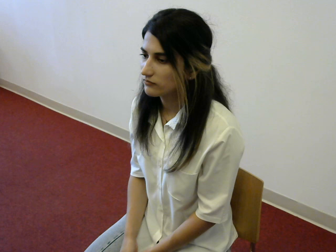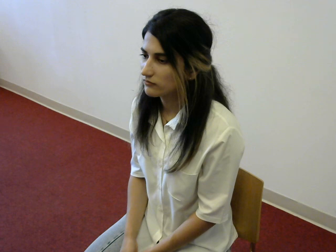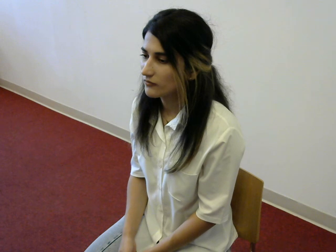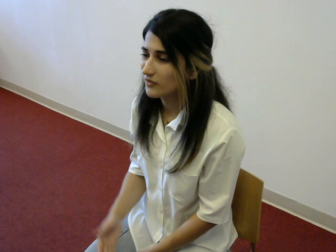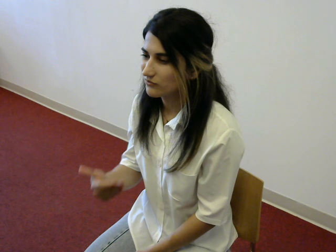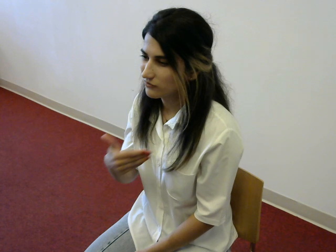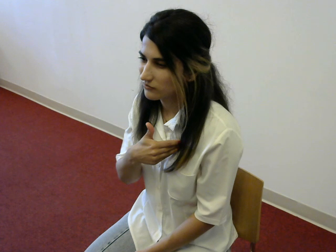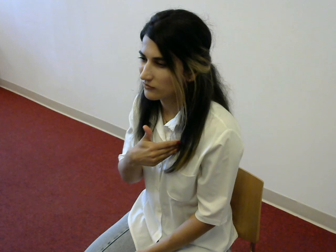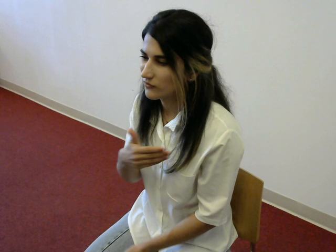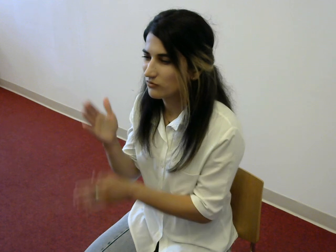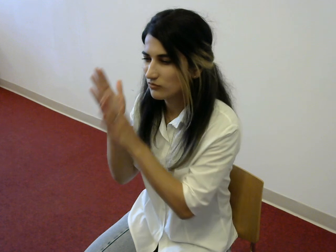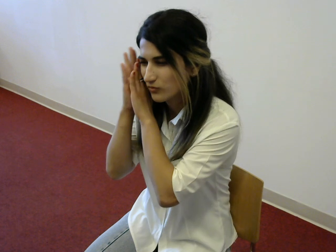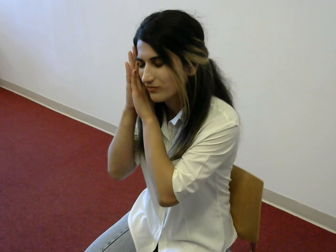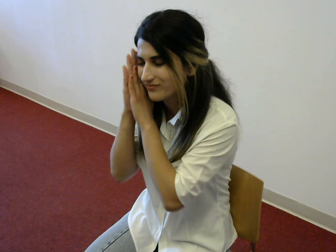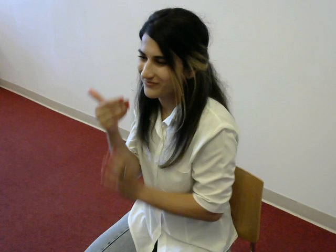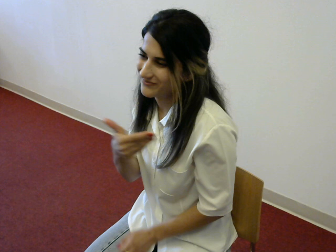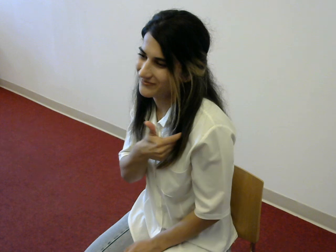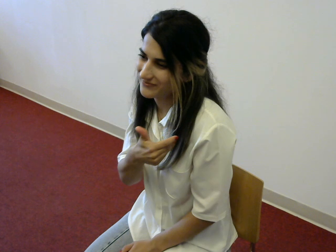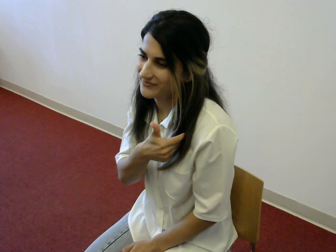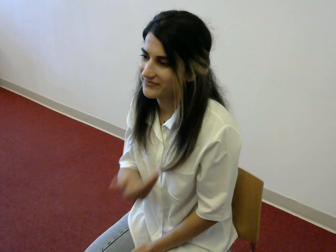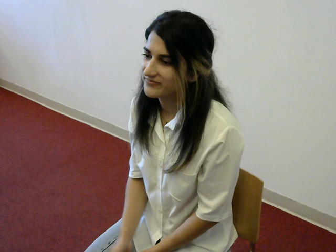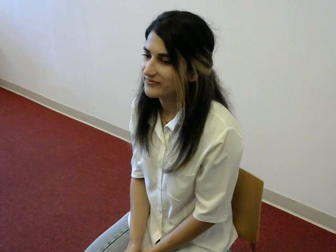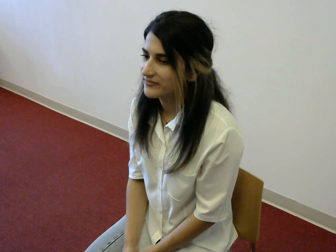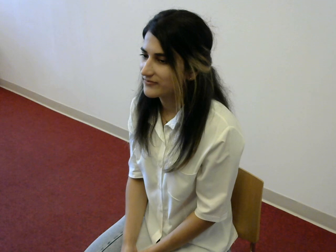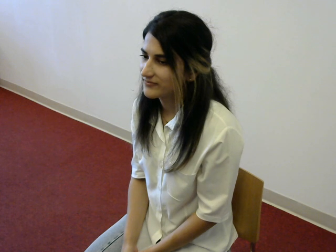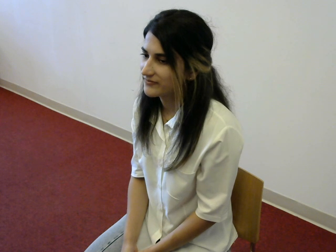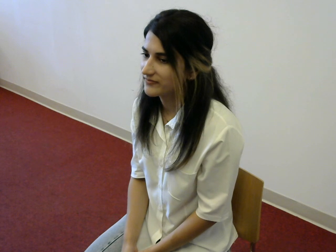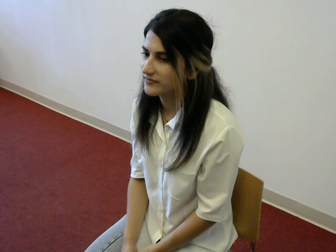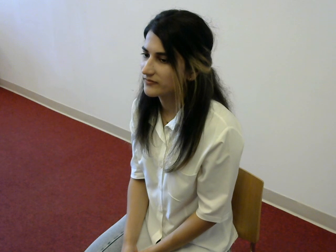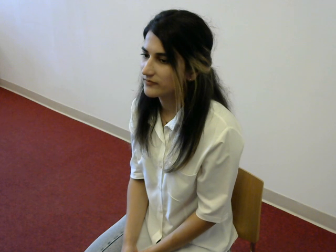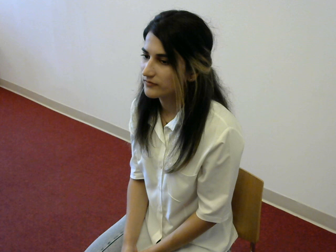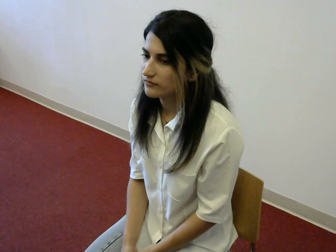Mən yatmaq istəyirəm